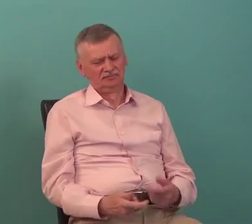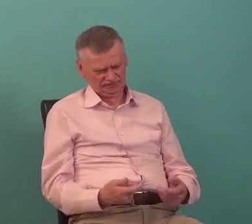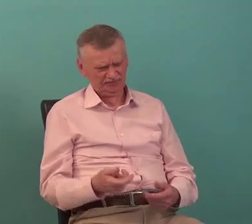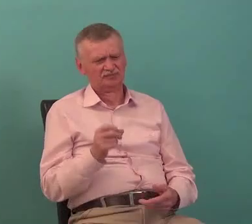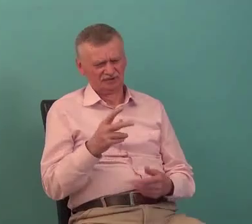Robić.